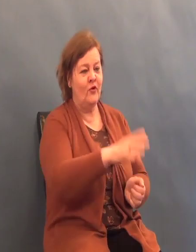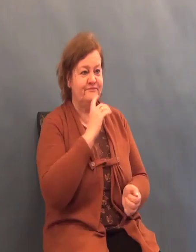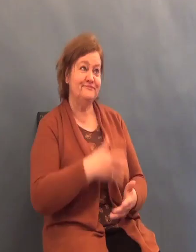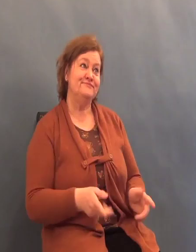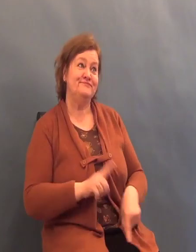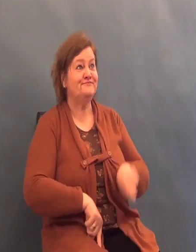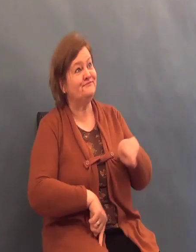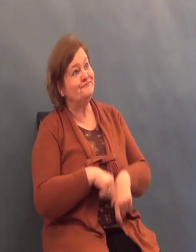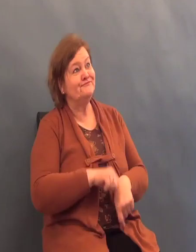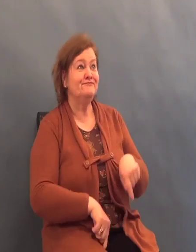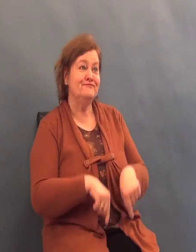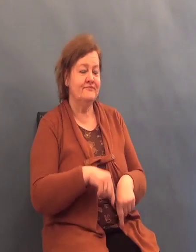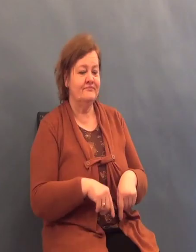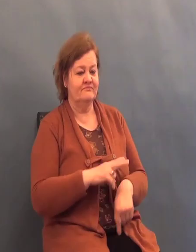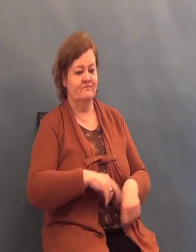Patrzy na policjanta i przebiera nogami, policjant patrzy na nią groźnie.